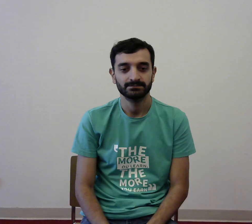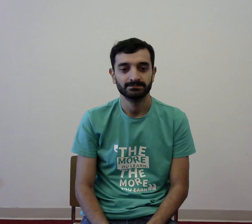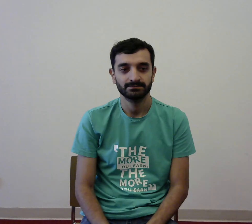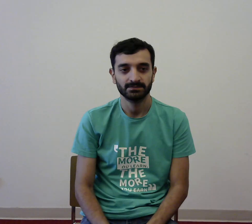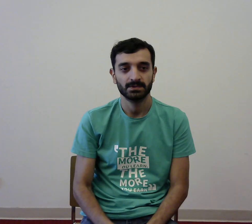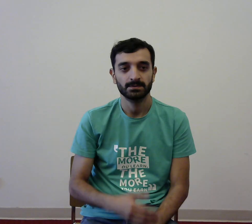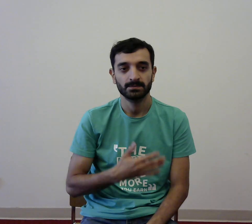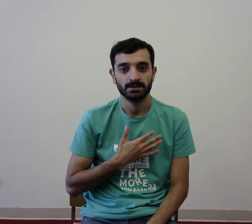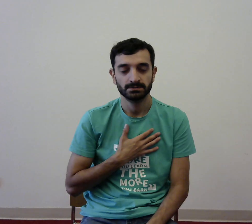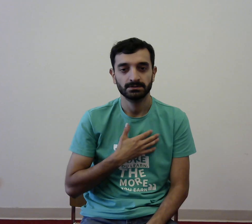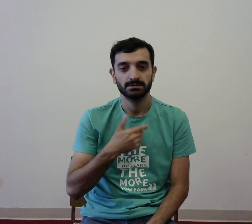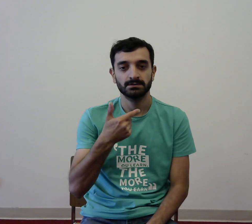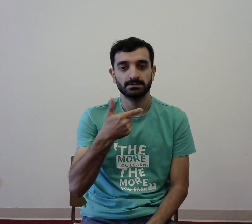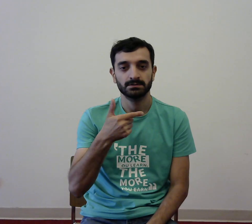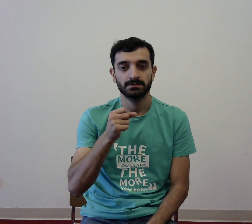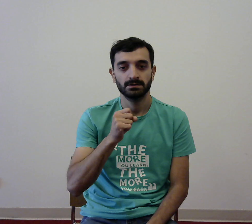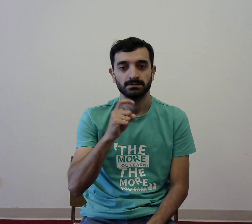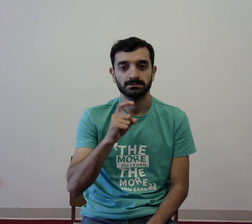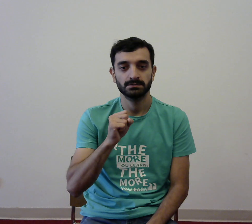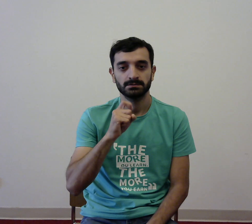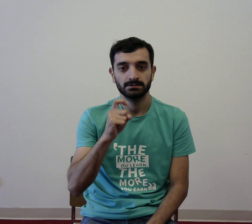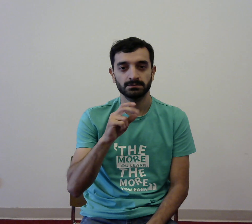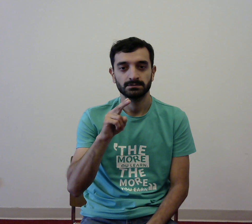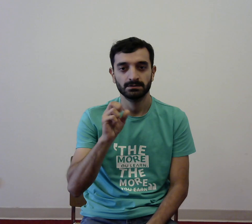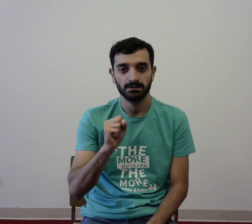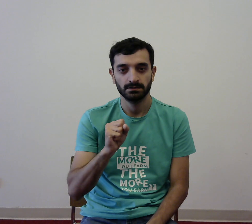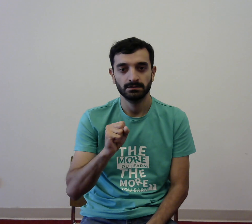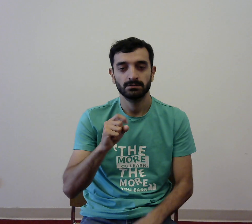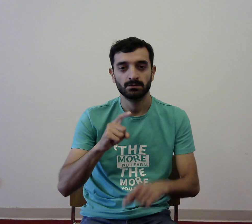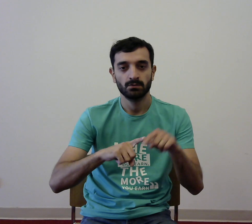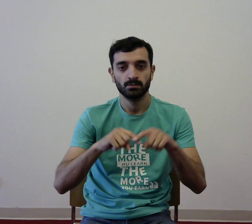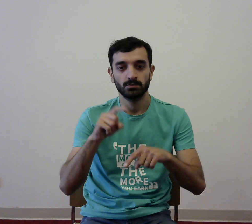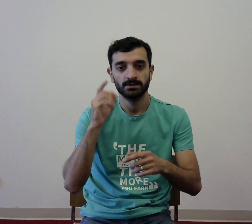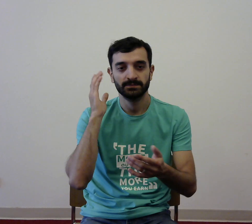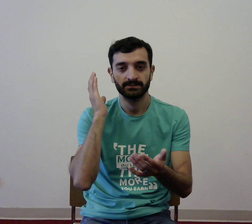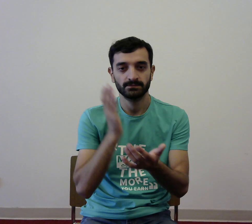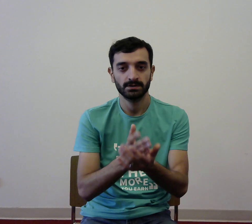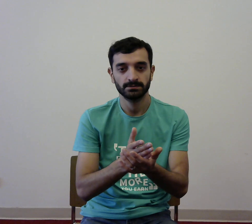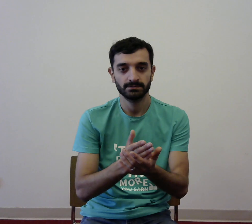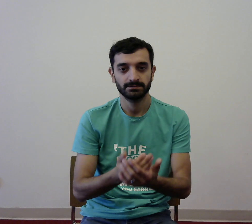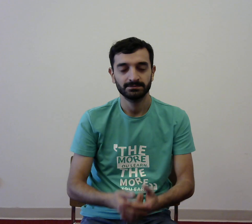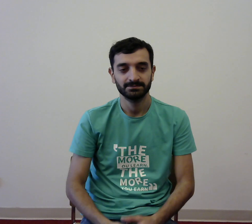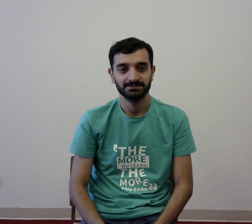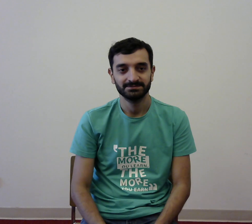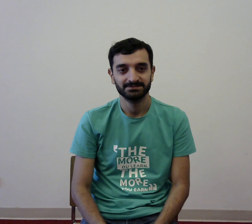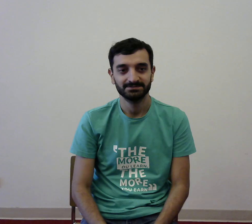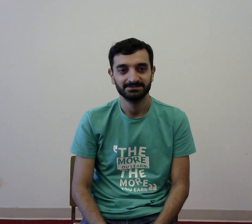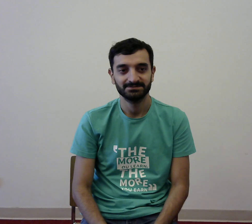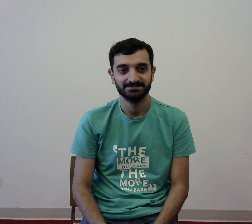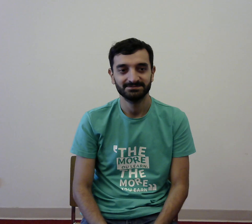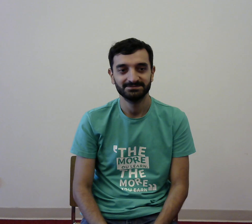Mənim Qazaxda qohumlarım var